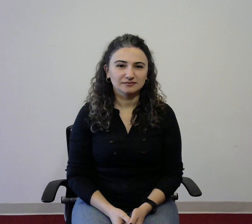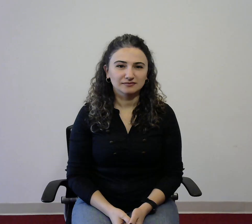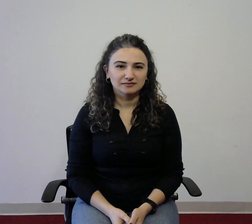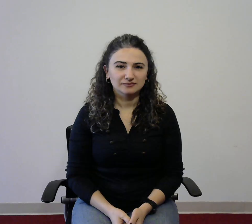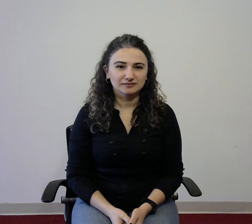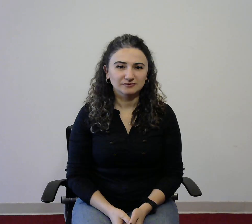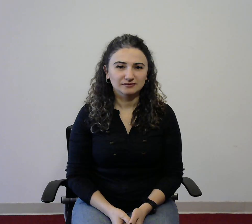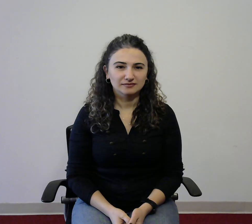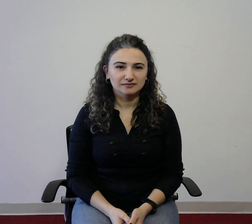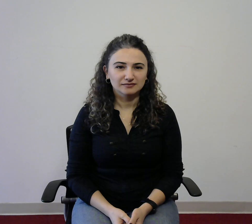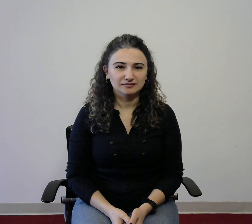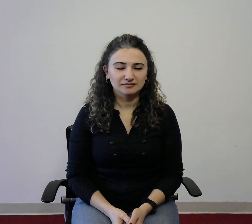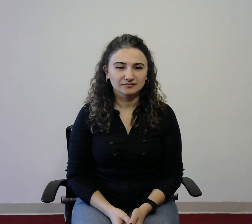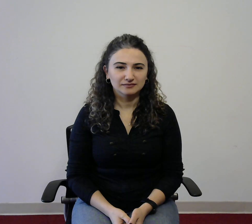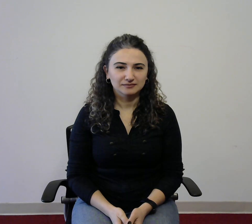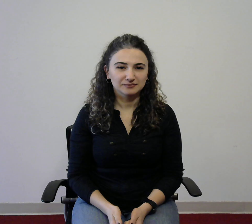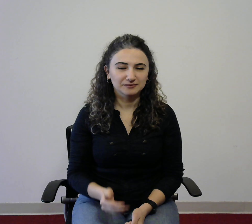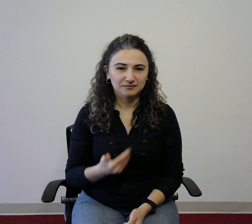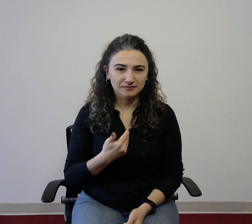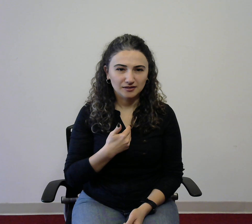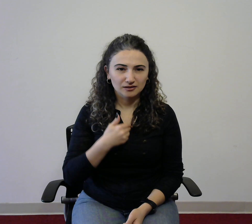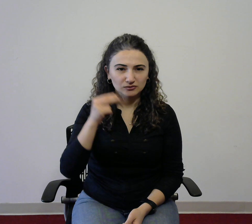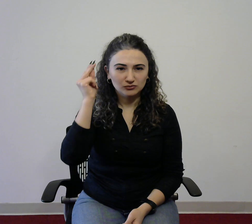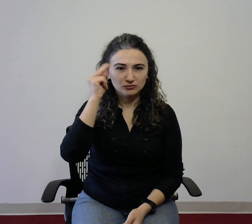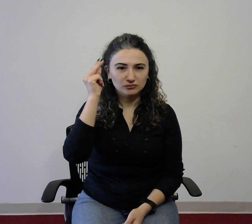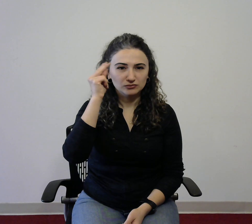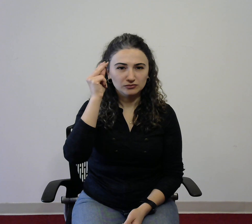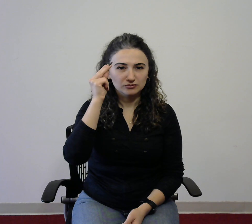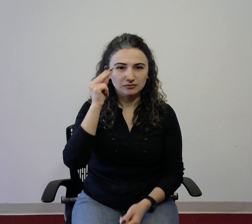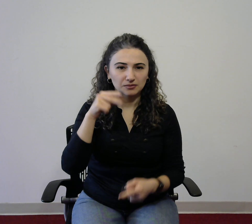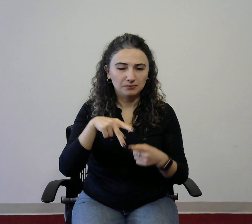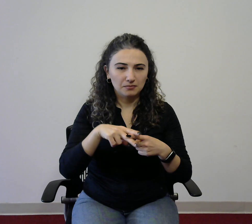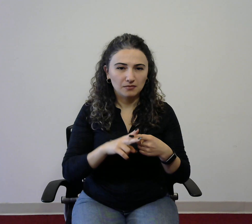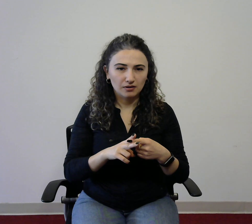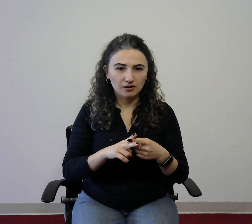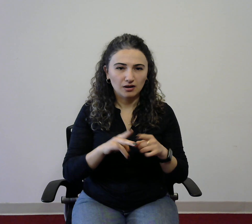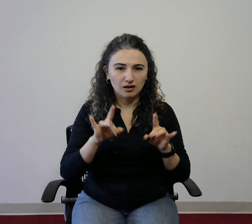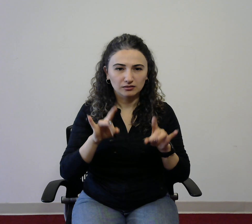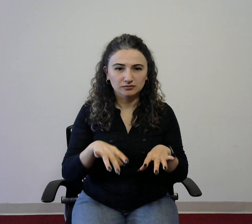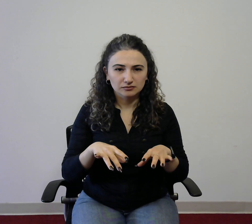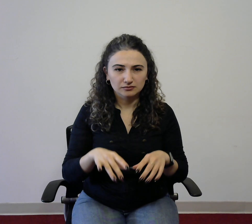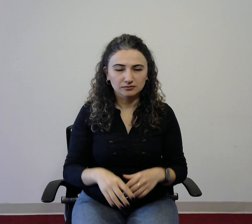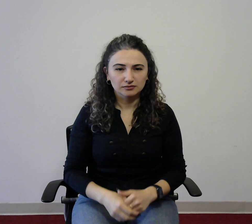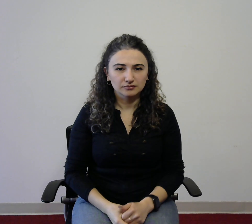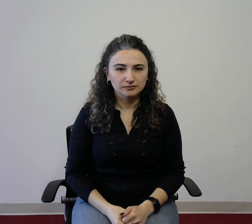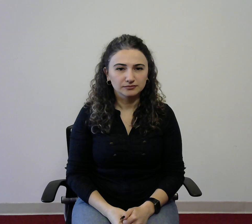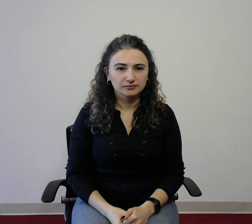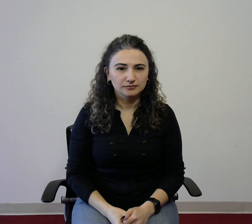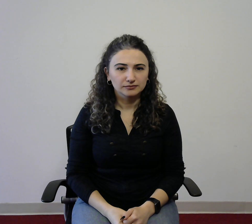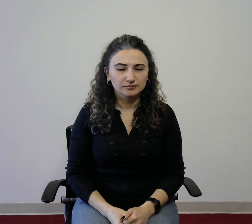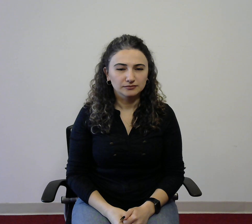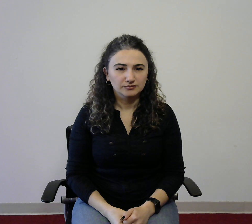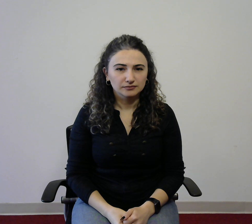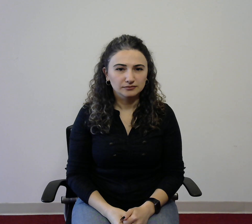Mənim təhsilim yarımçıq qalıb